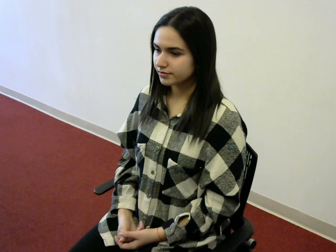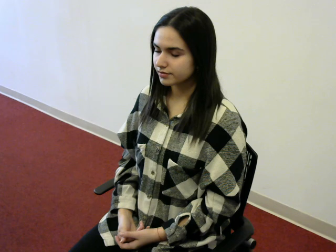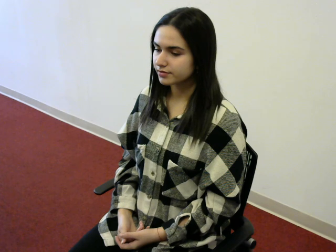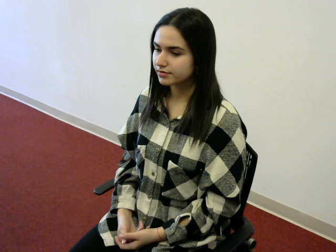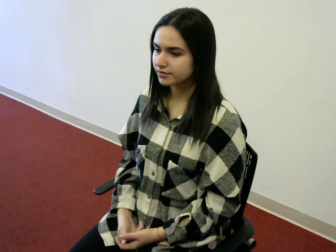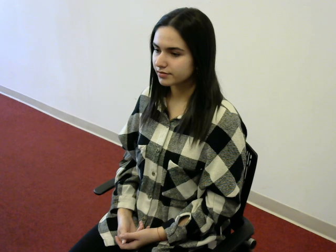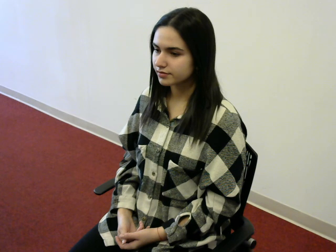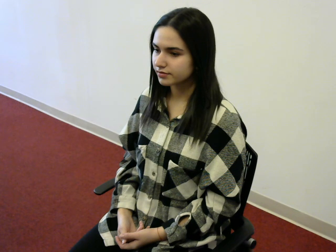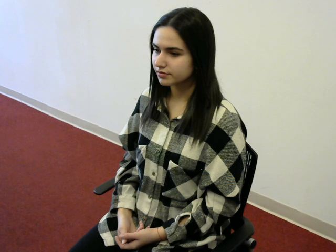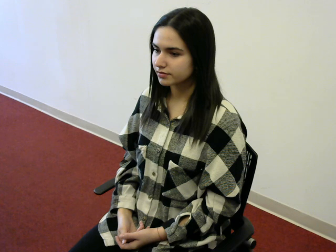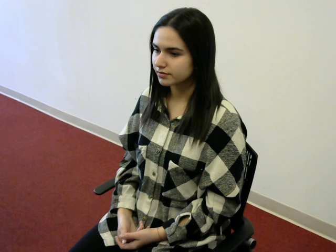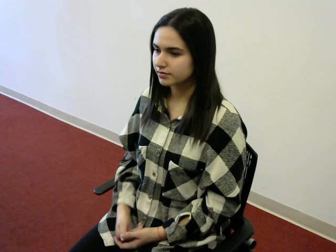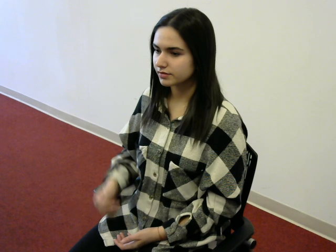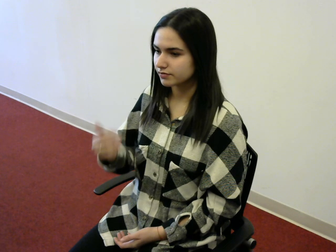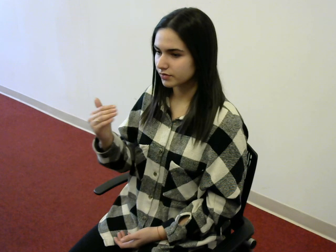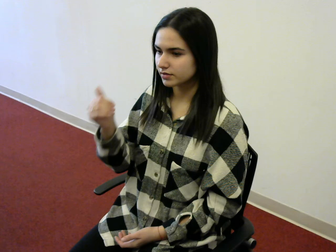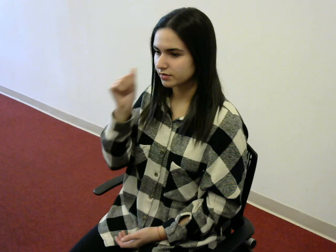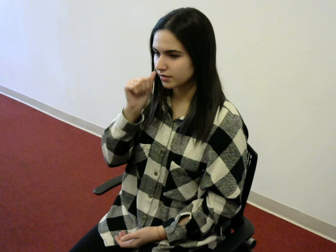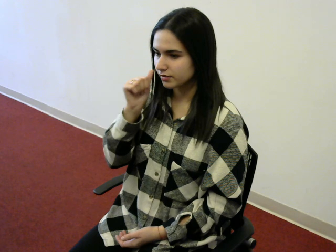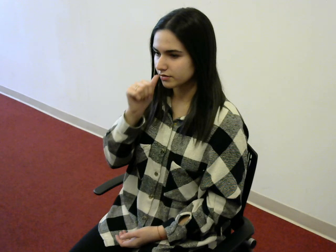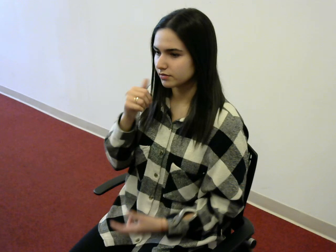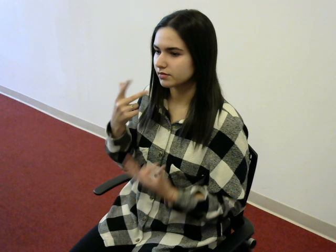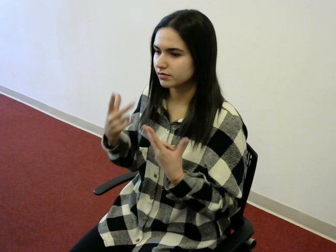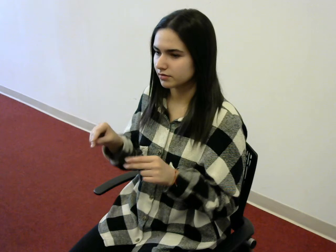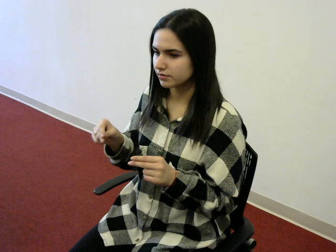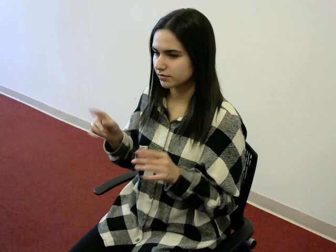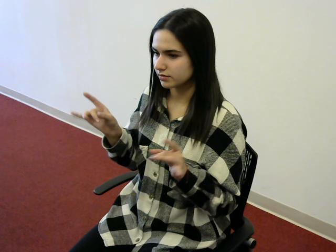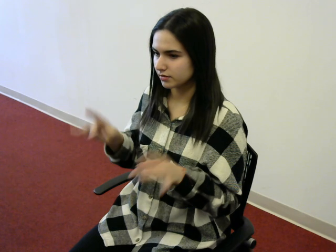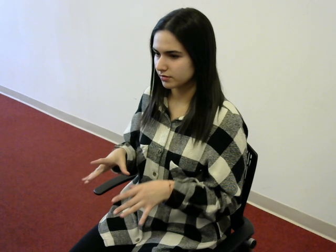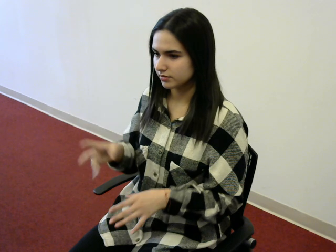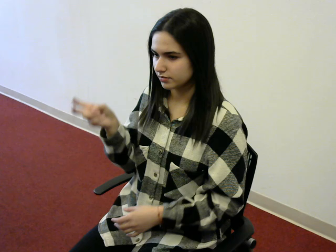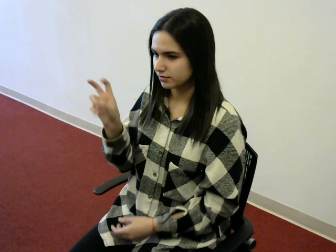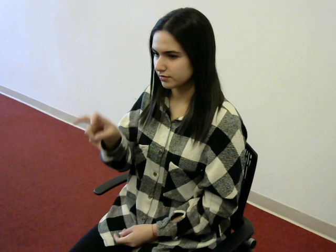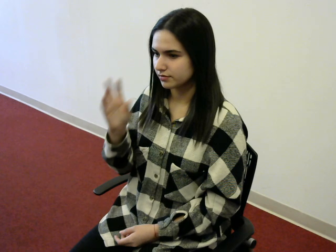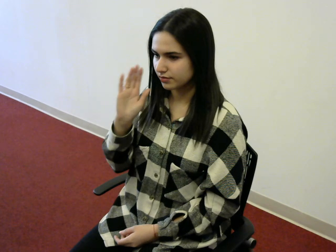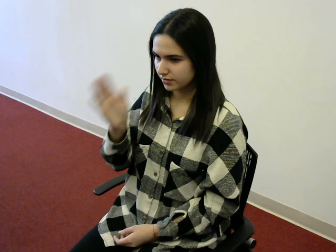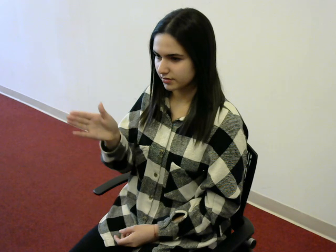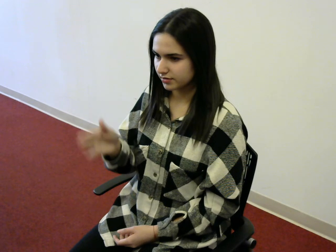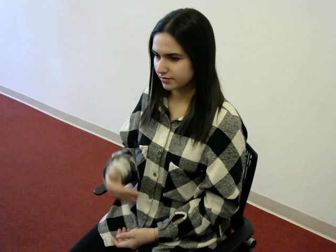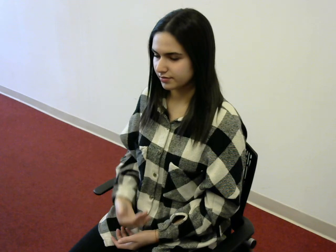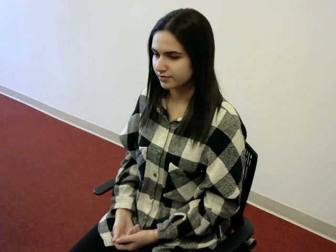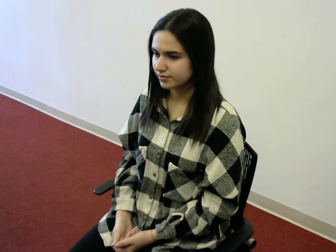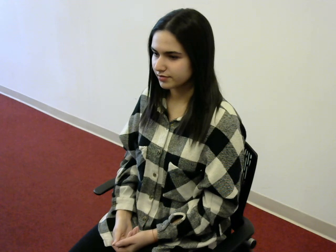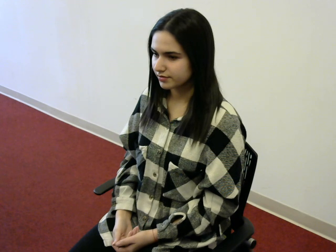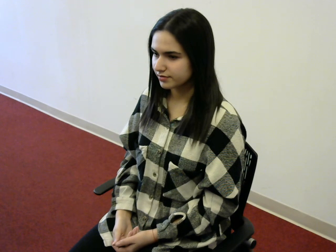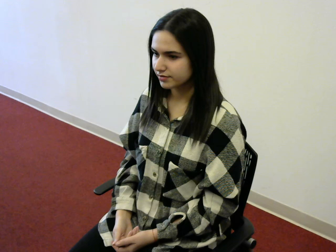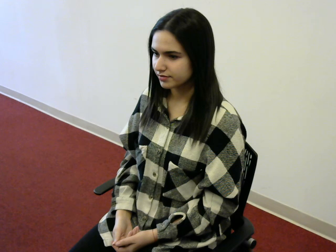Siz sabah hansı restorana gedəcəksiniz?